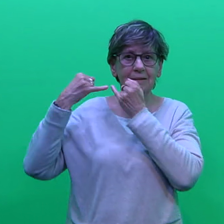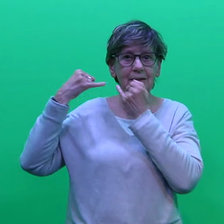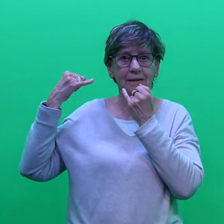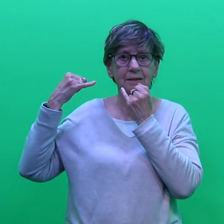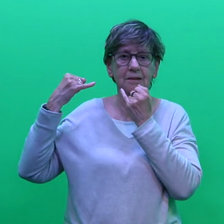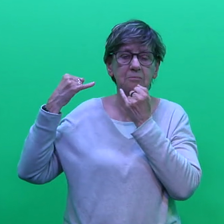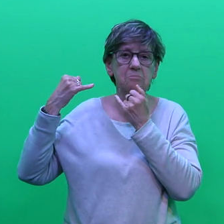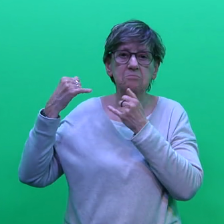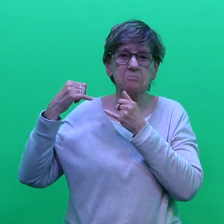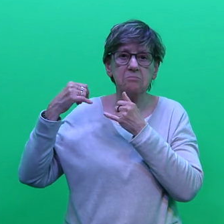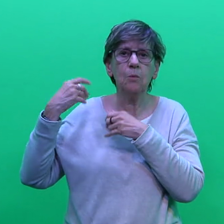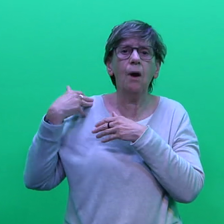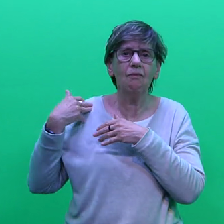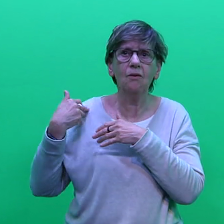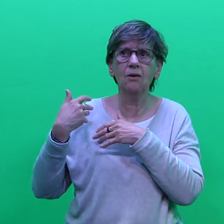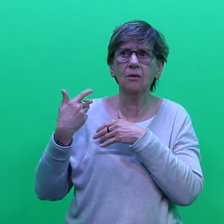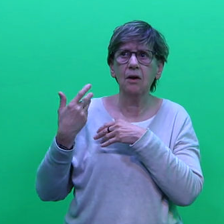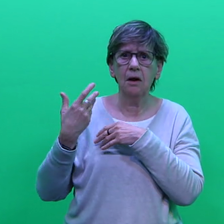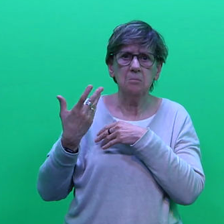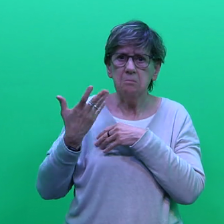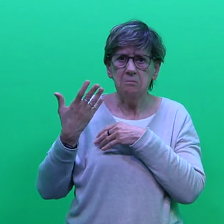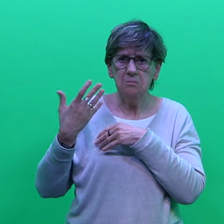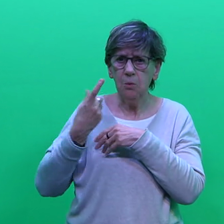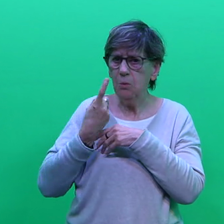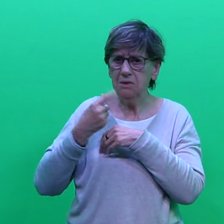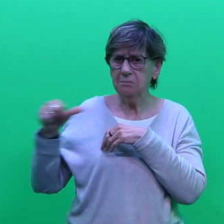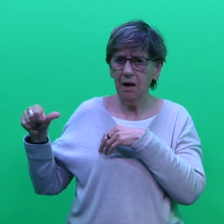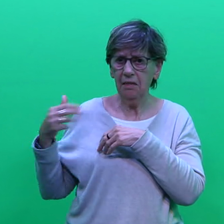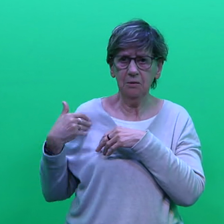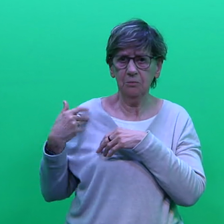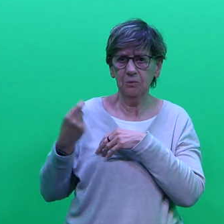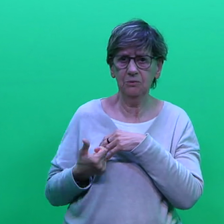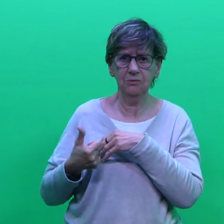Quan em va passar això al timpà, no ho sé, fa una setmana, fa poc.